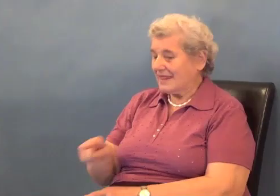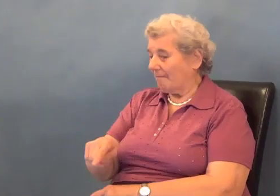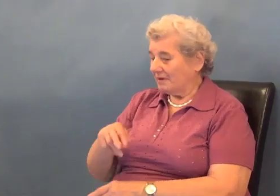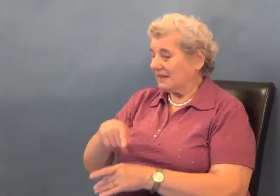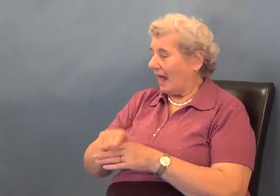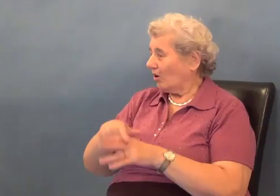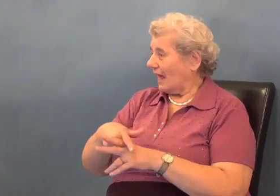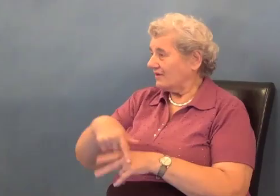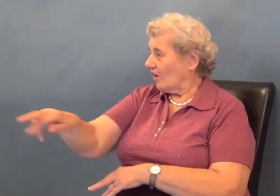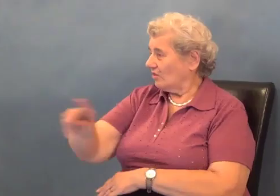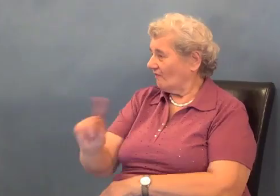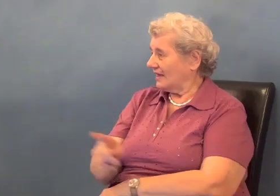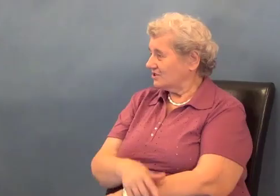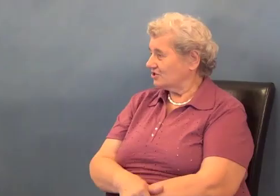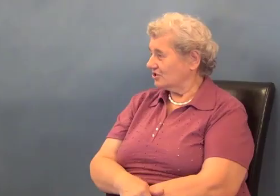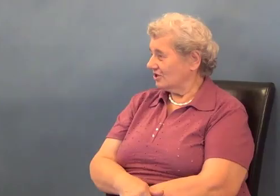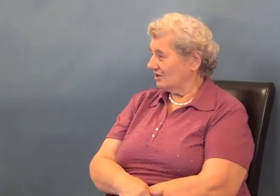Tam koniowi nie wolno wchodzić.